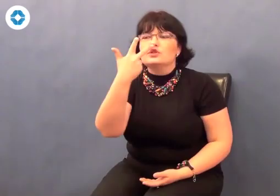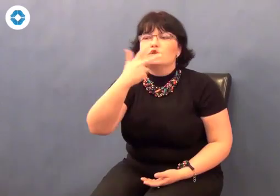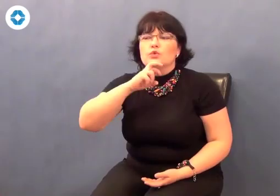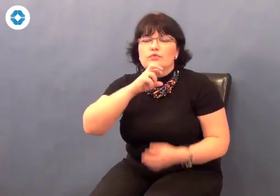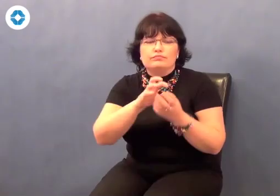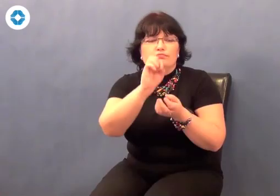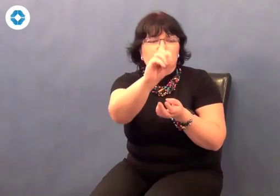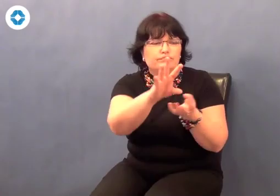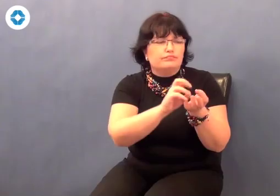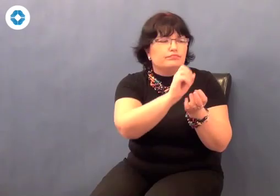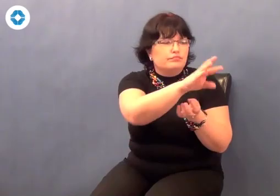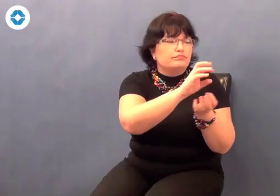Daje każdemu po jednej gruszce.